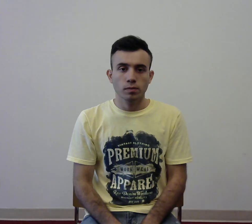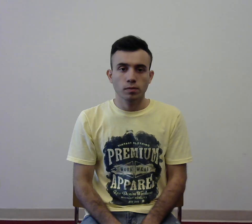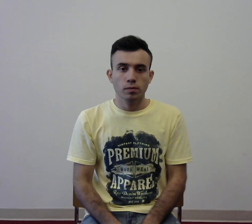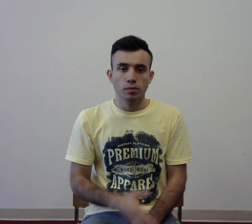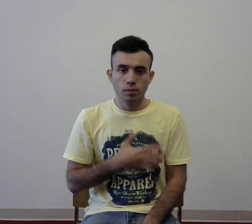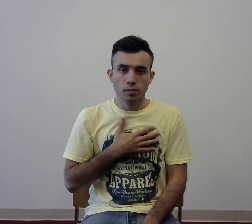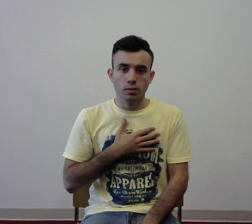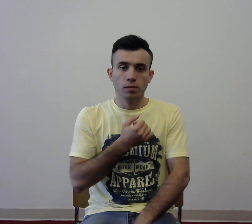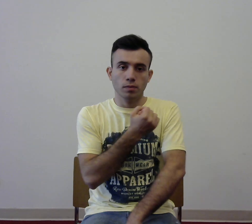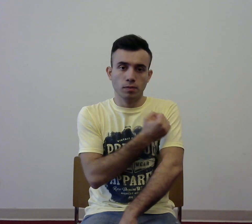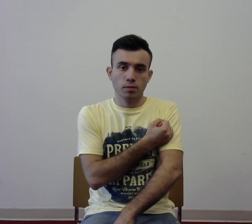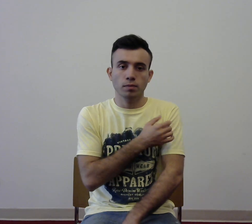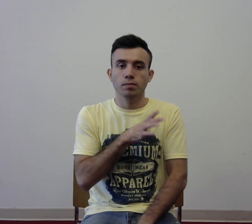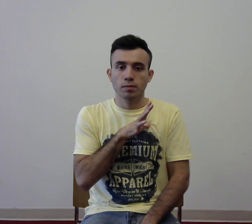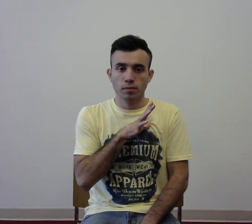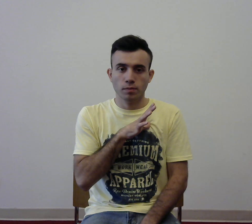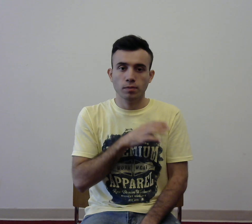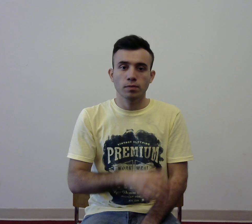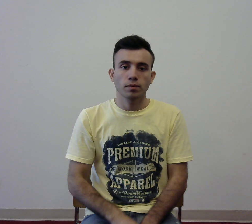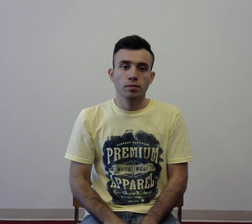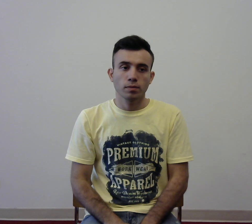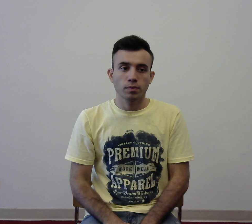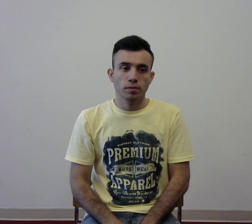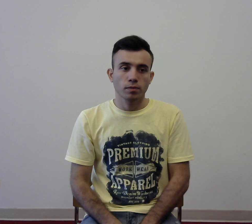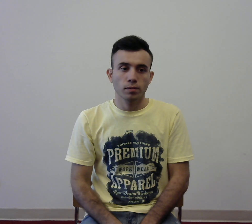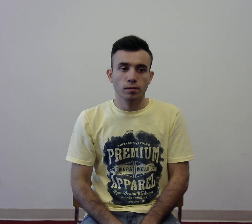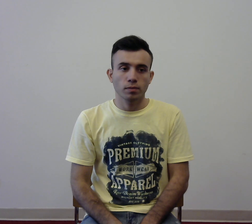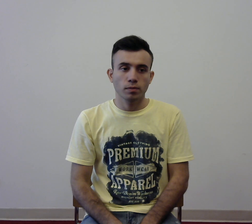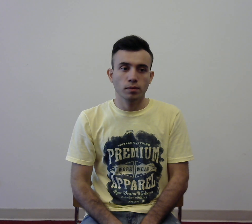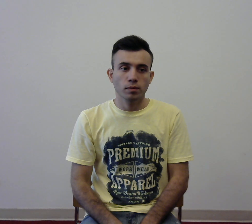Mən vaksin vurdurmuşam